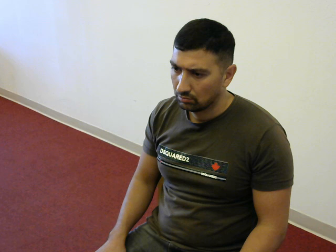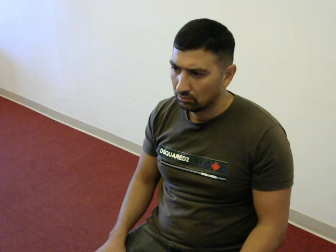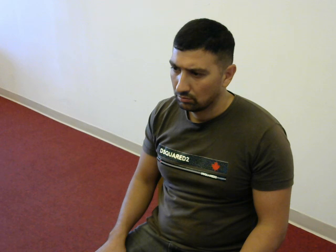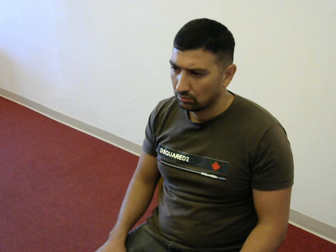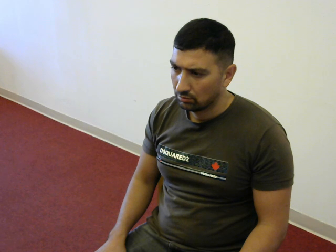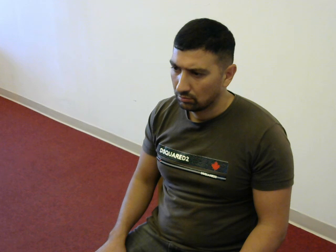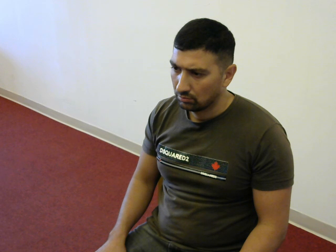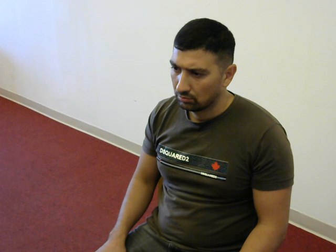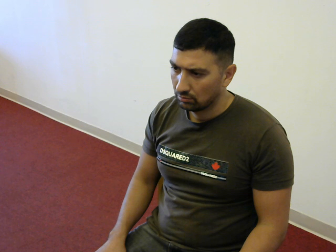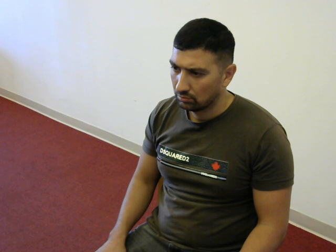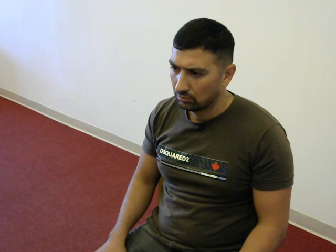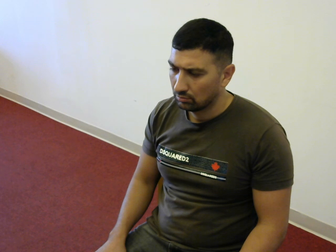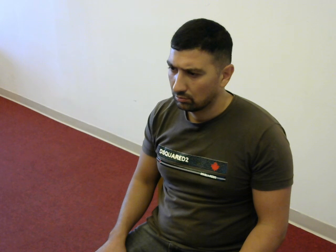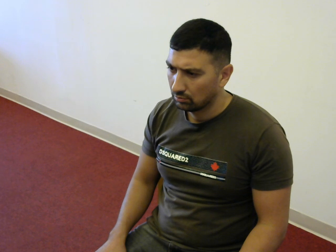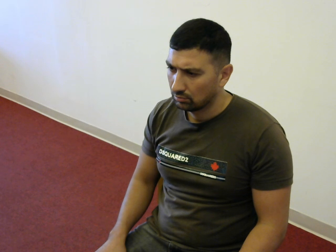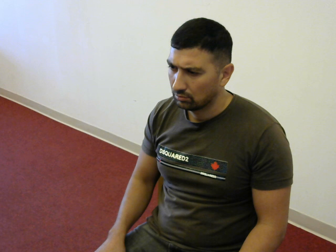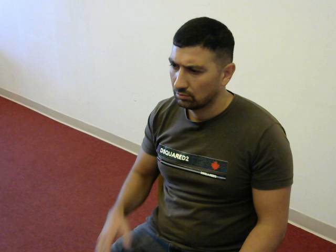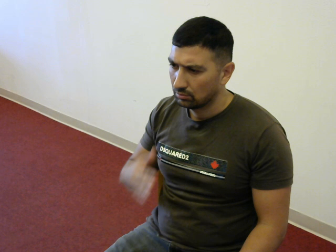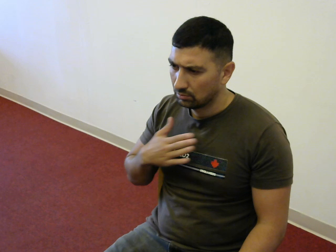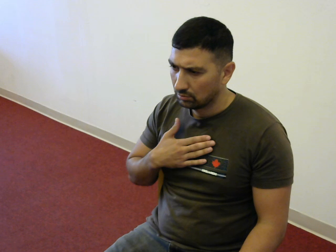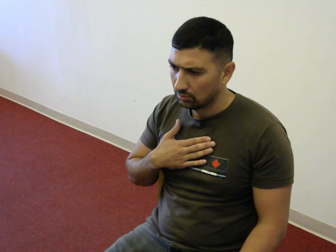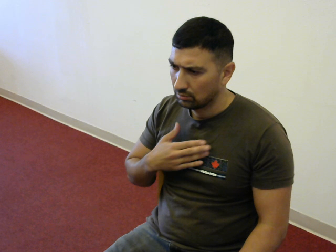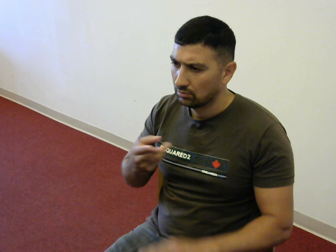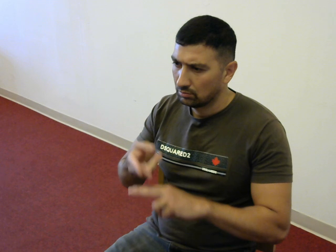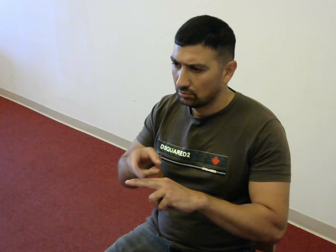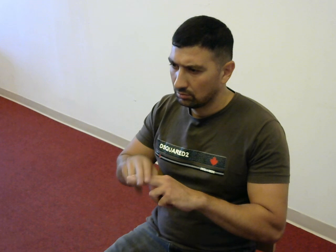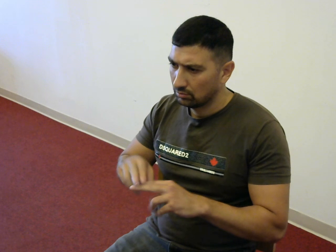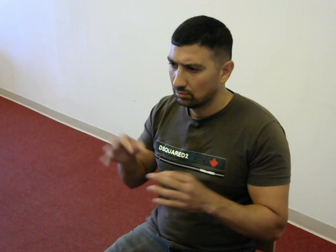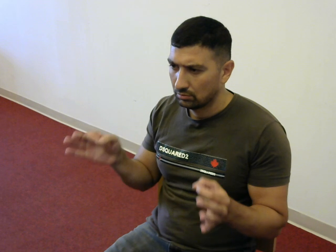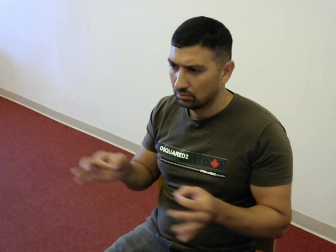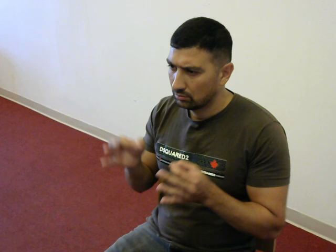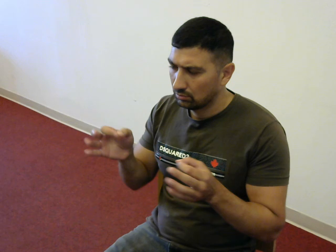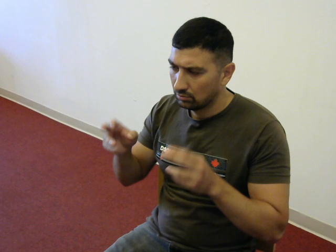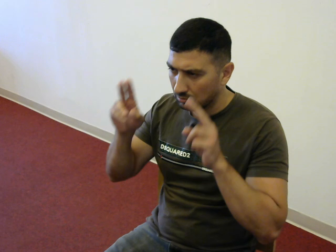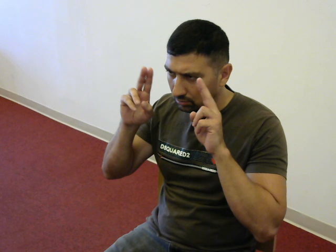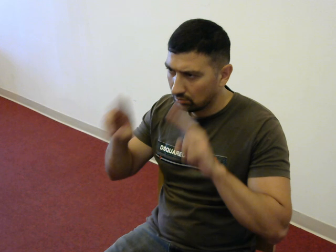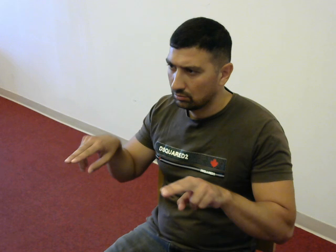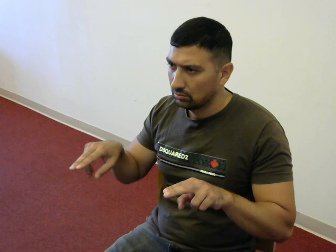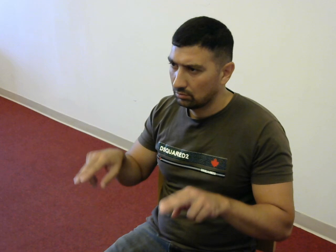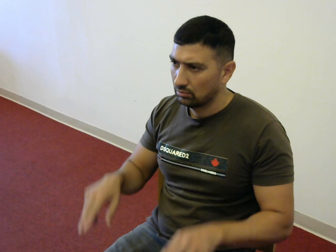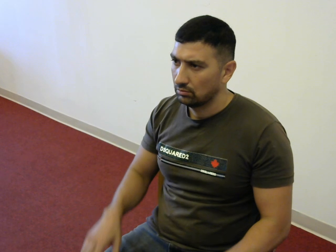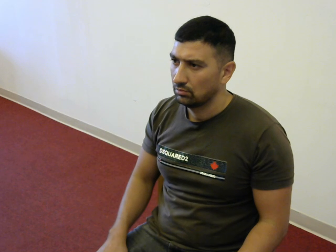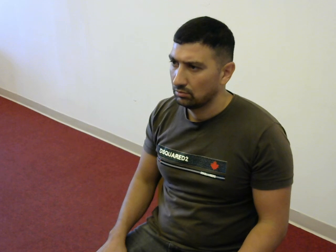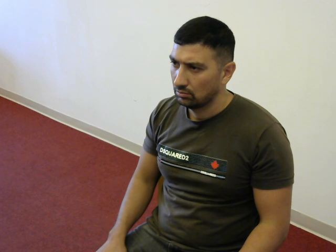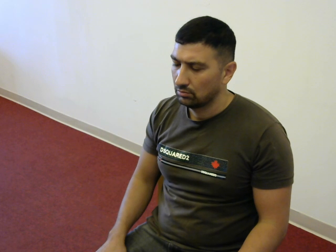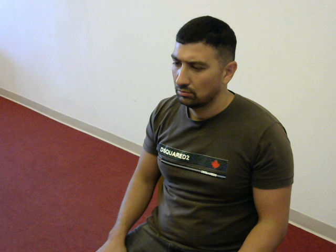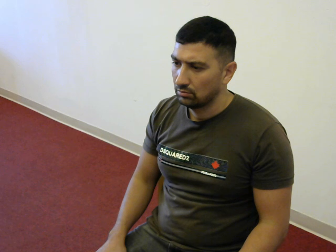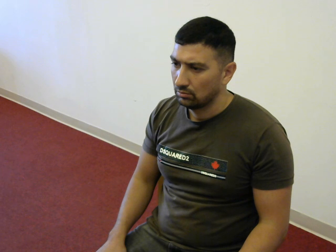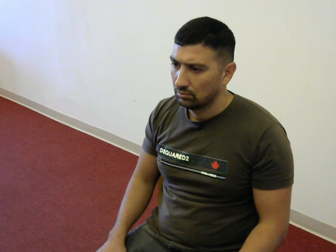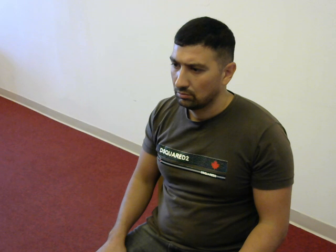Mən bu barədə heç nə bilmirəm